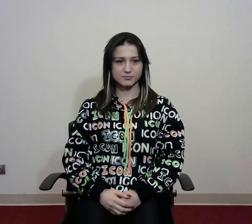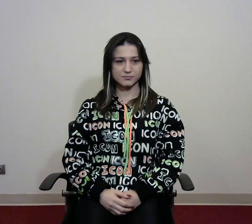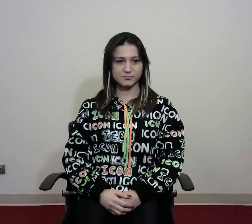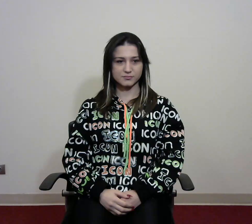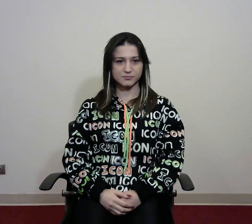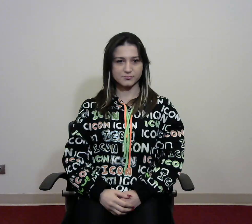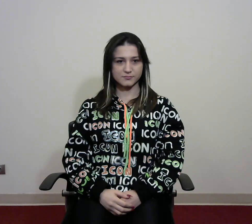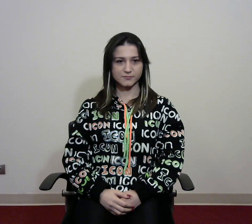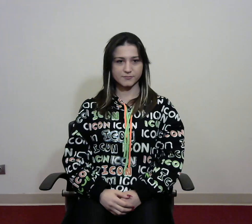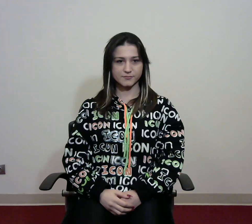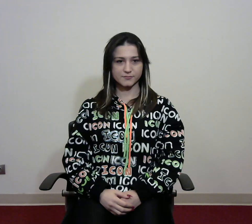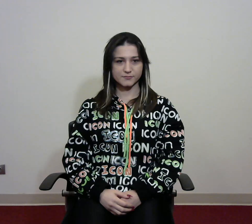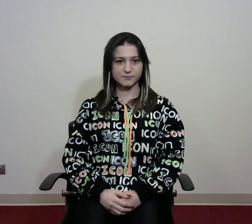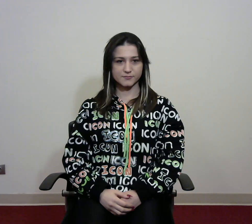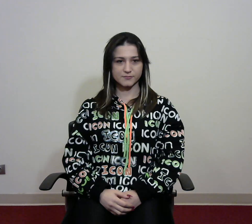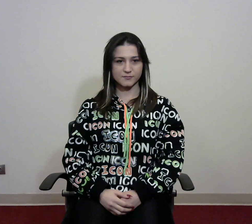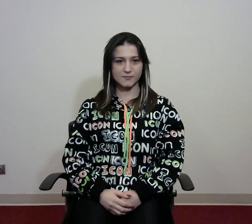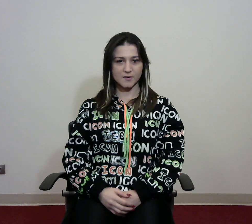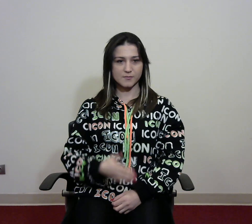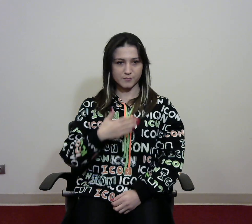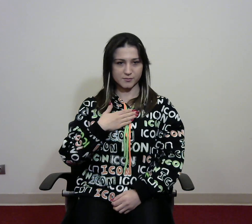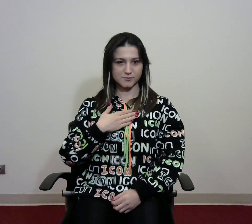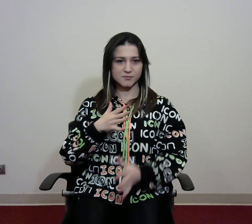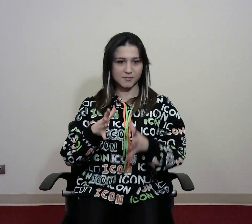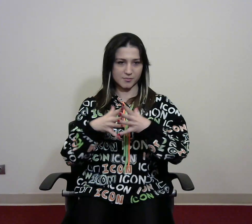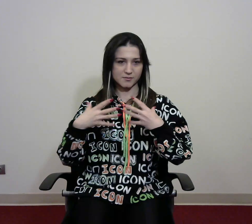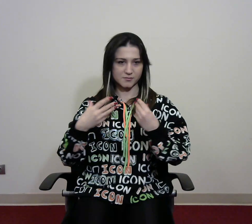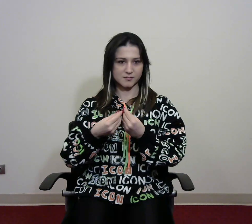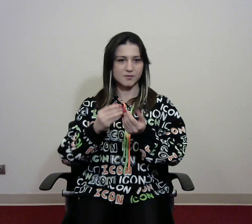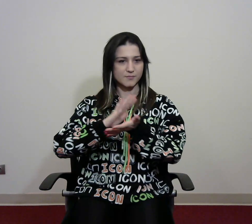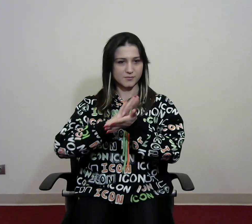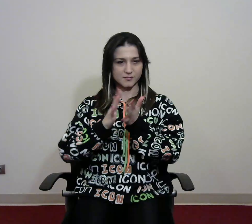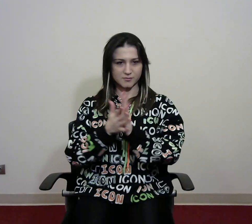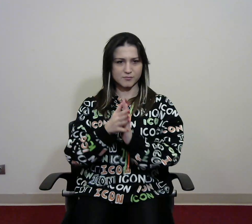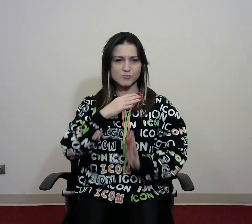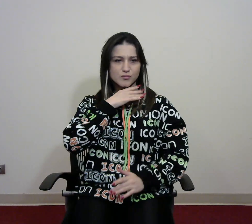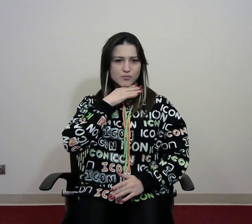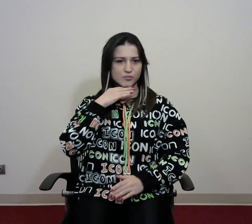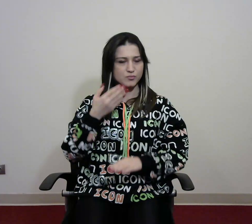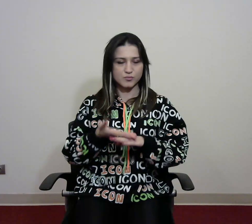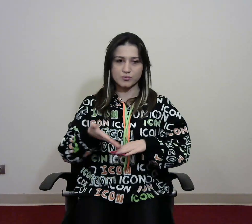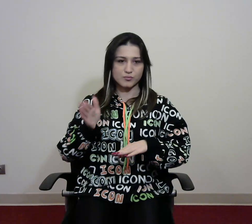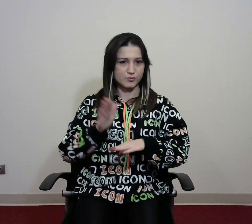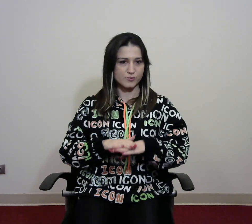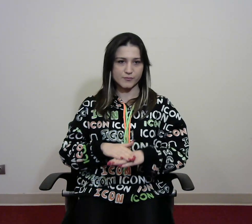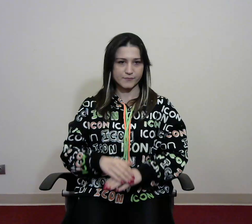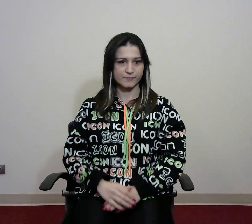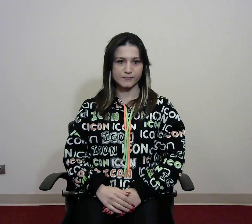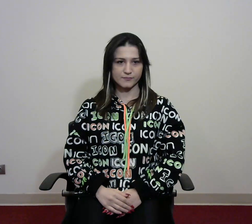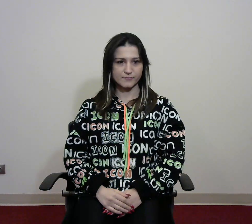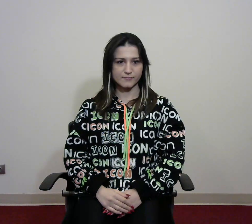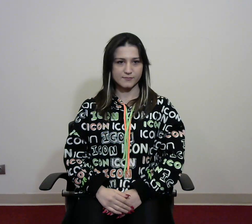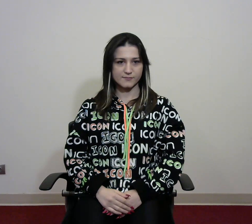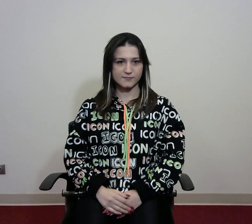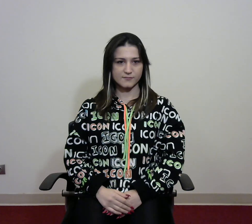Mənim ailəmin vəziyyəti çox ağırdır